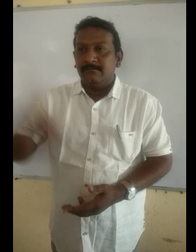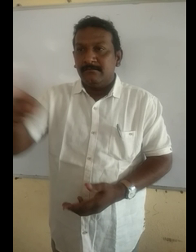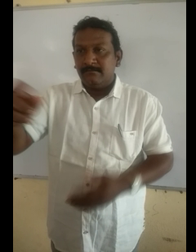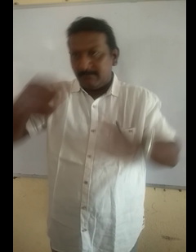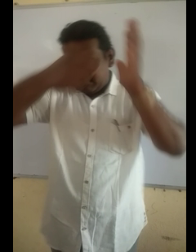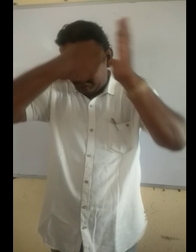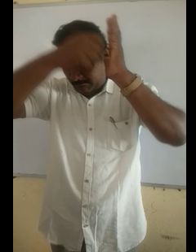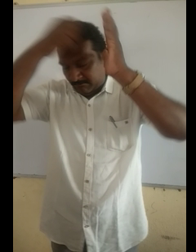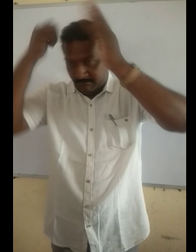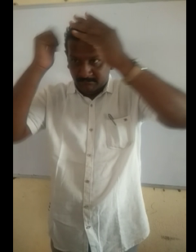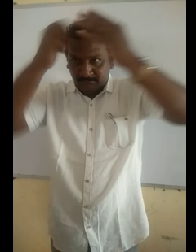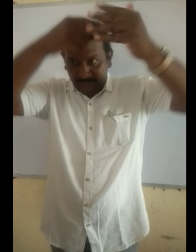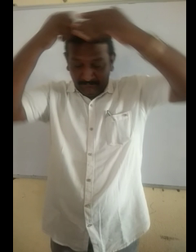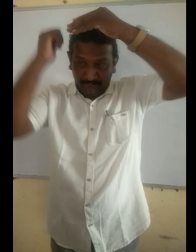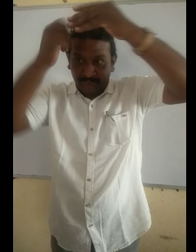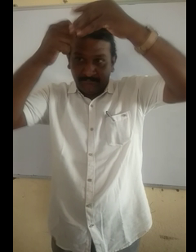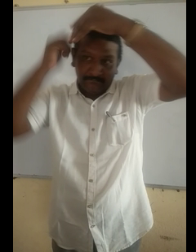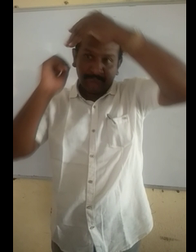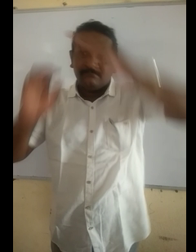comb your hair